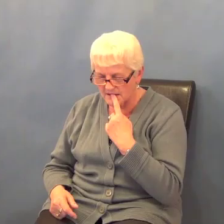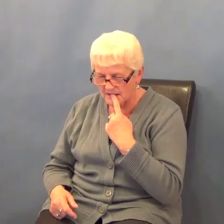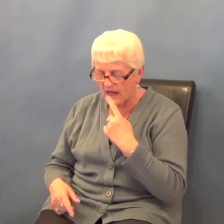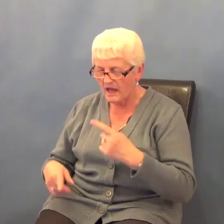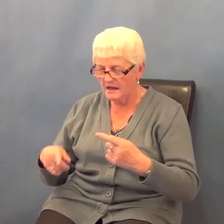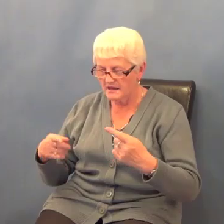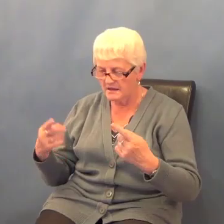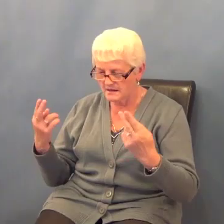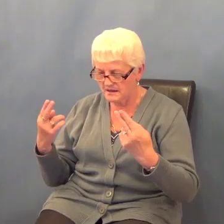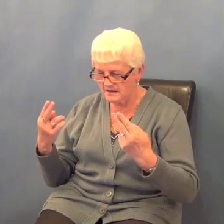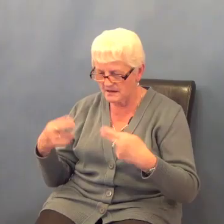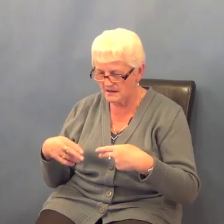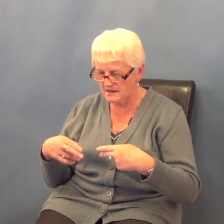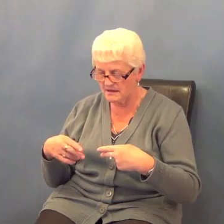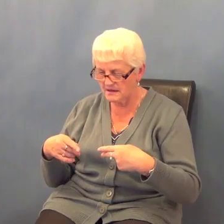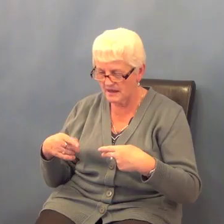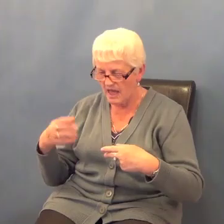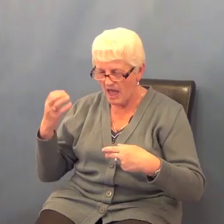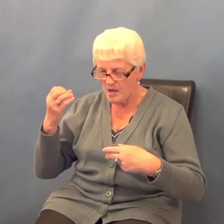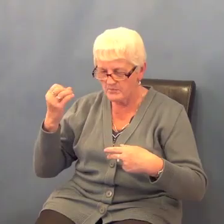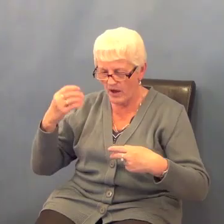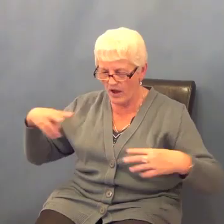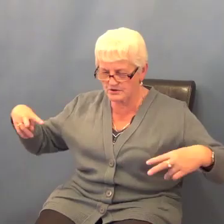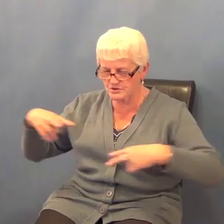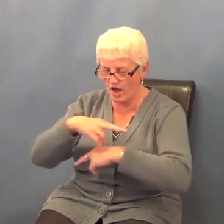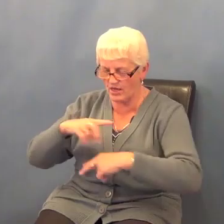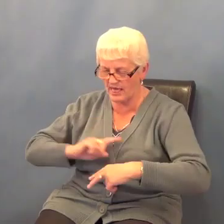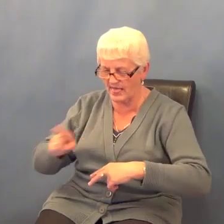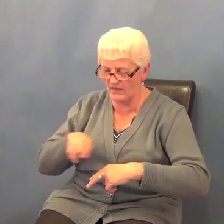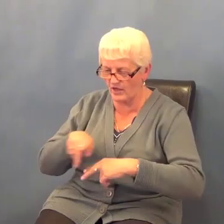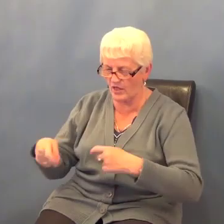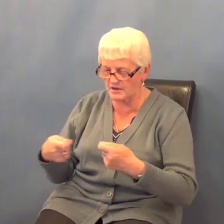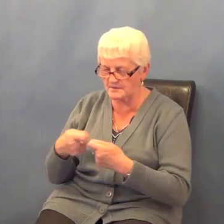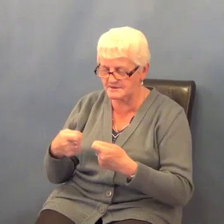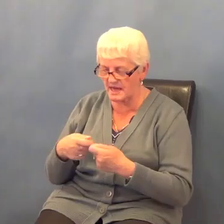Jak szlaban jest zamknięty i nadjeżdża pociąg, to nie wolno przeszkodzić i przechodzić przez tory.